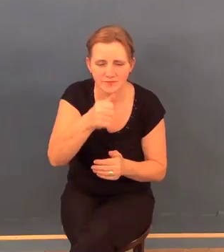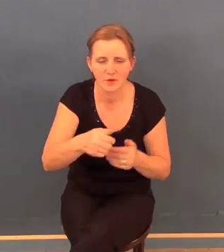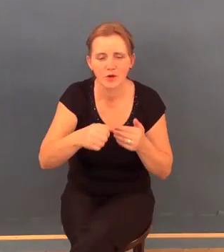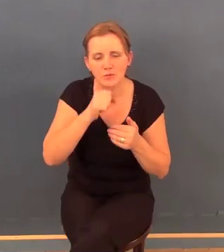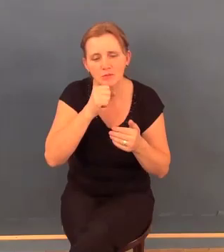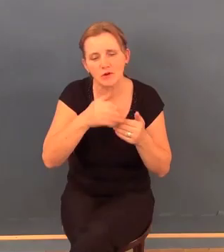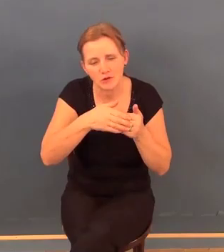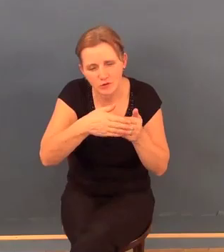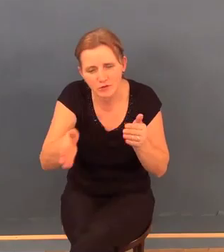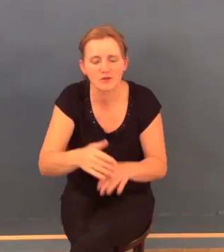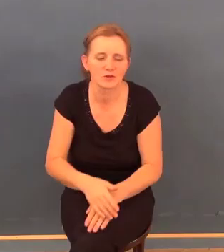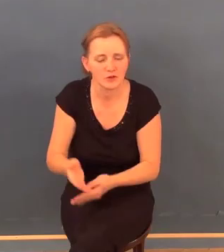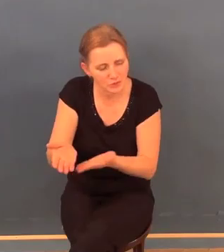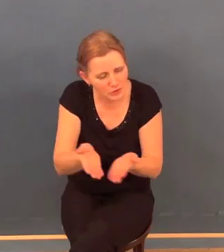Babcia otwiera i zaprasza go do środka.